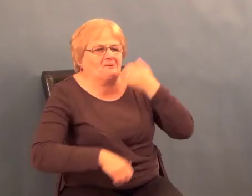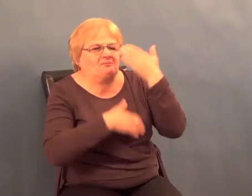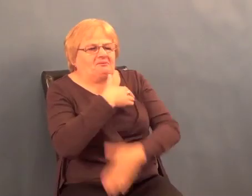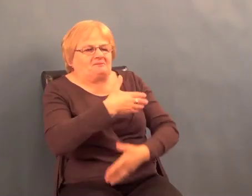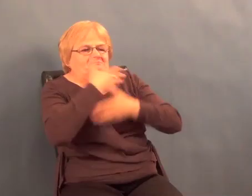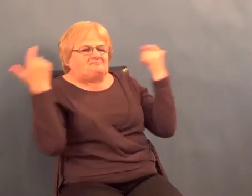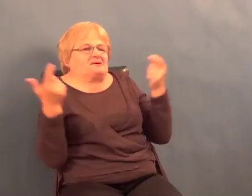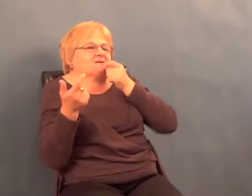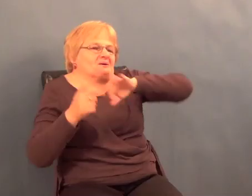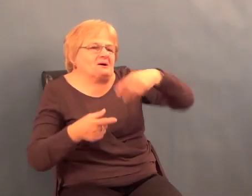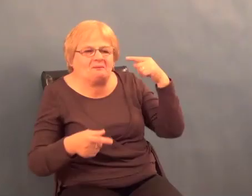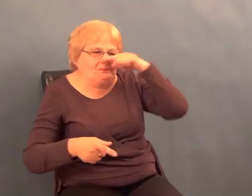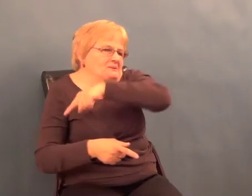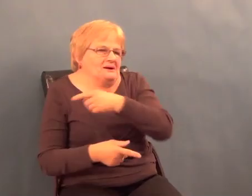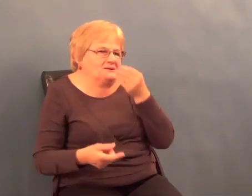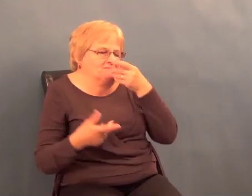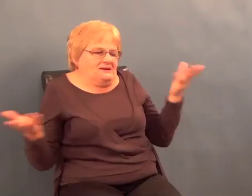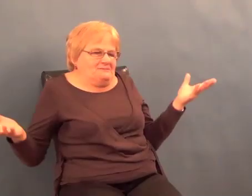Kotu nie udało się ukraść ptaszka i go zjeść.